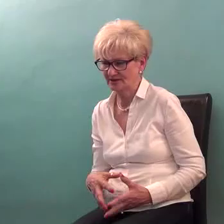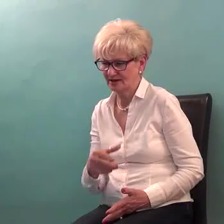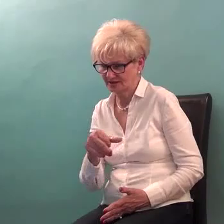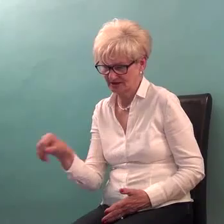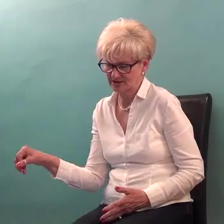Tydzień.